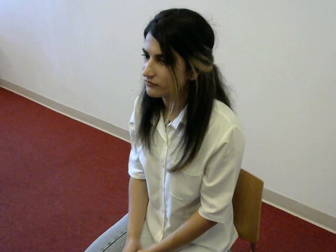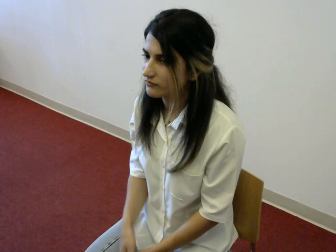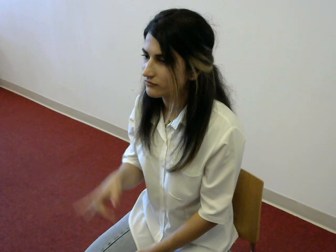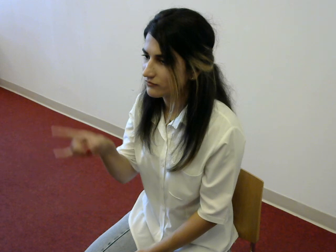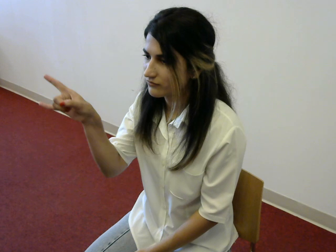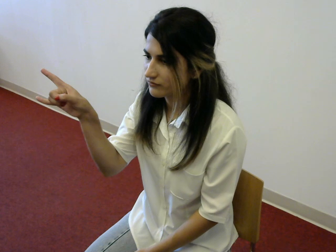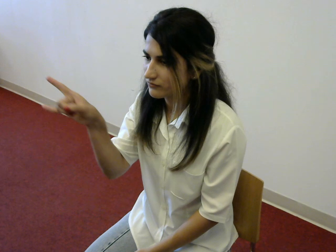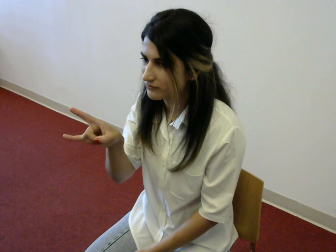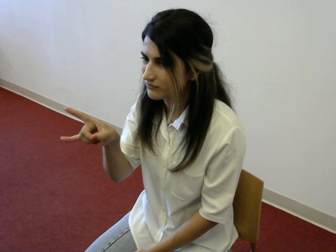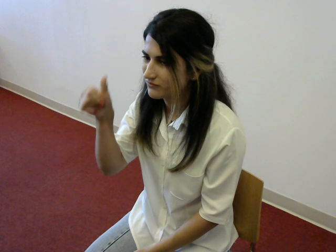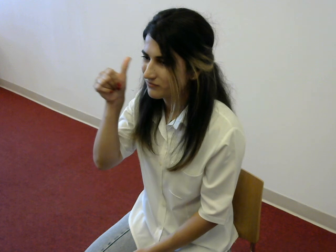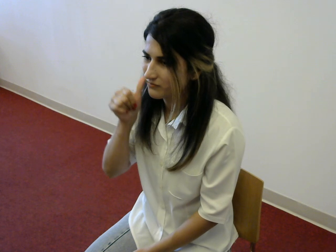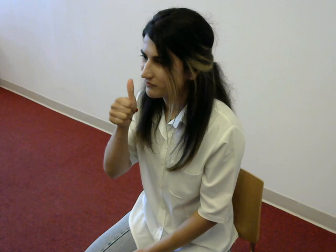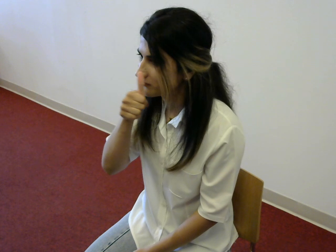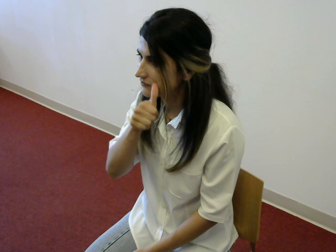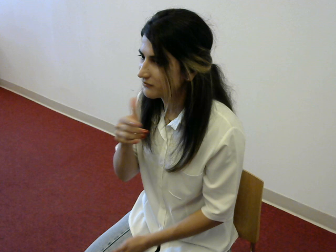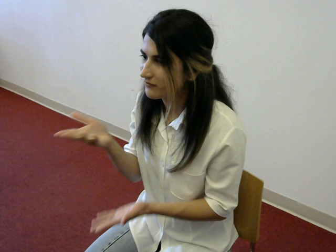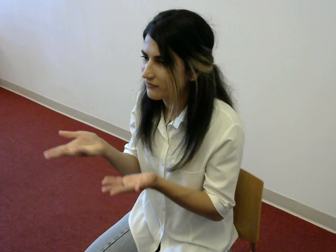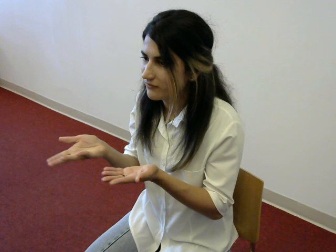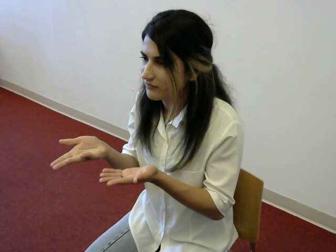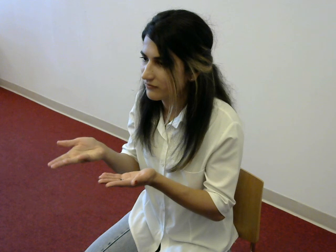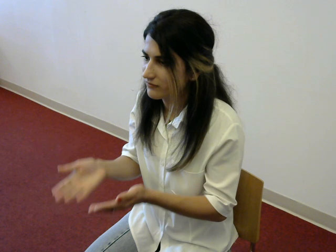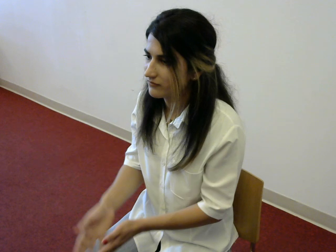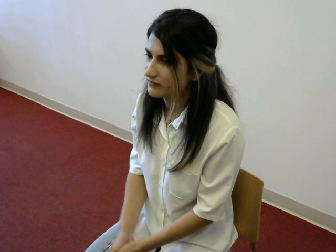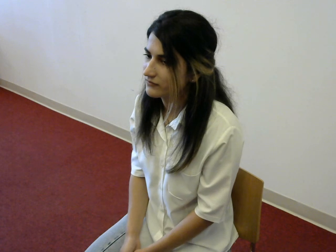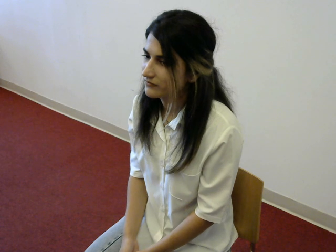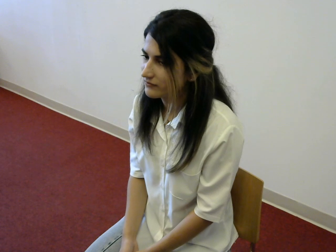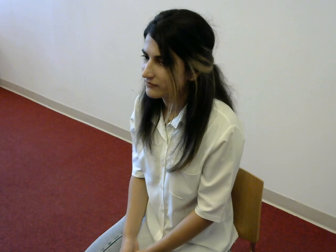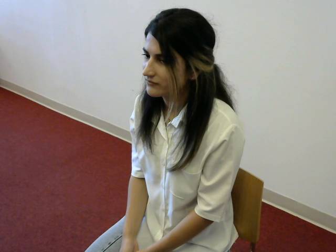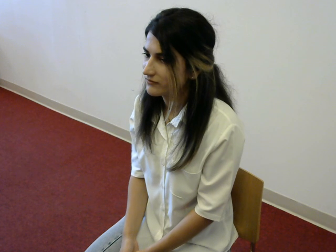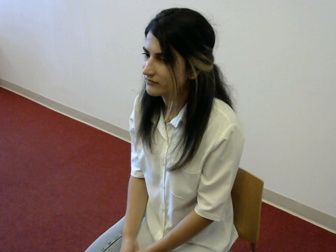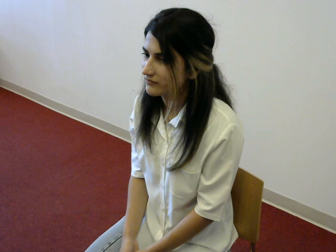WiFi-ın parolu nədir?